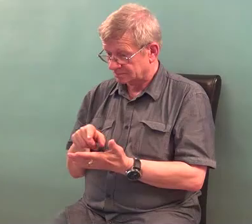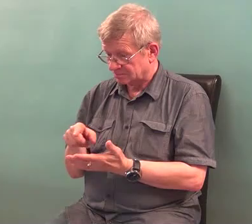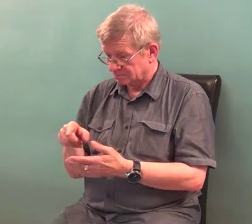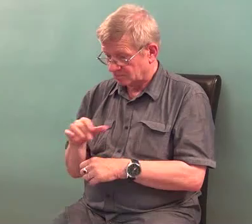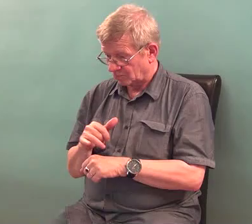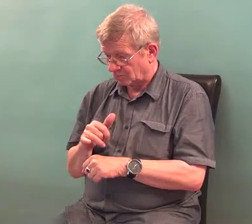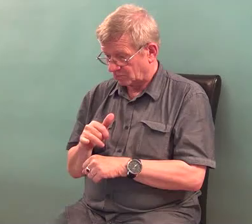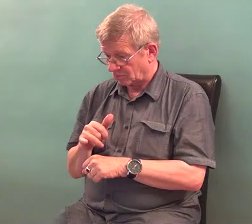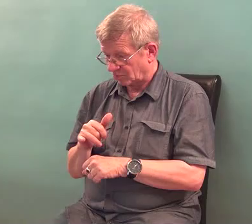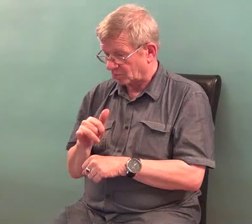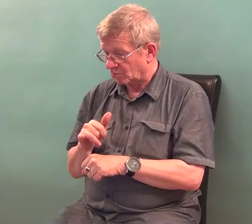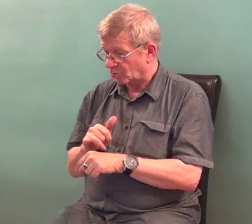Piątek.